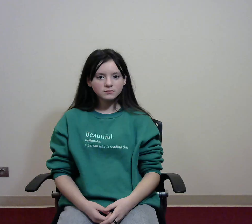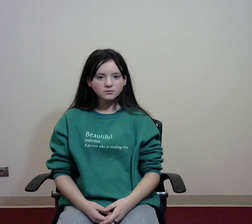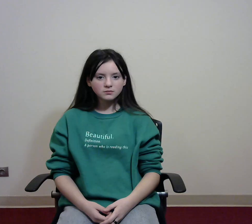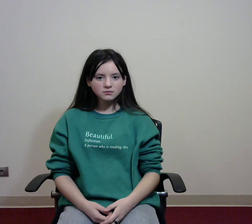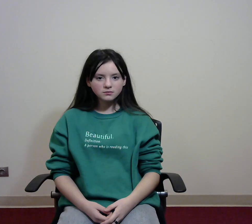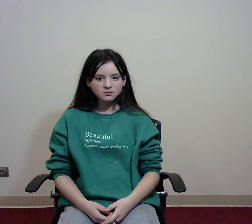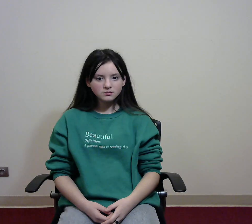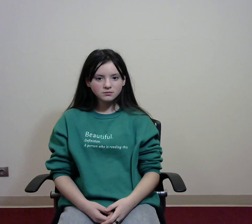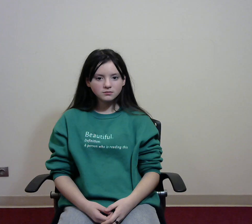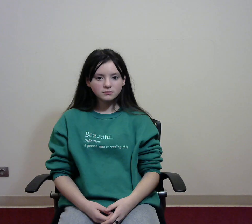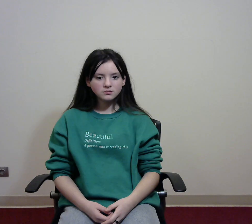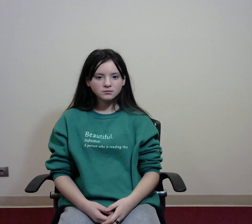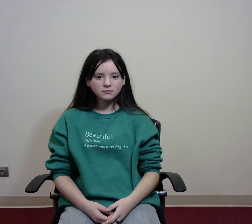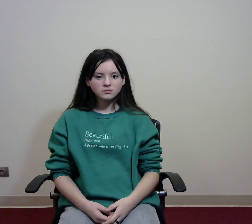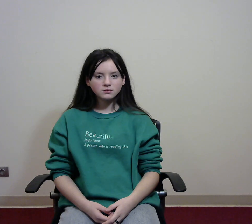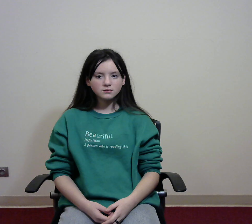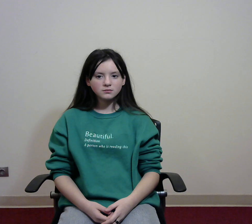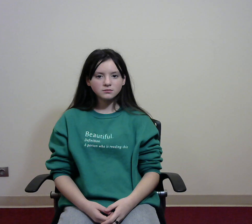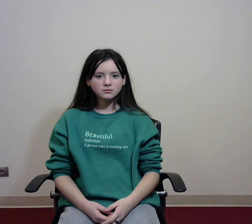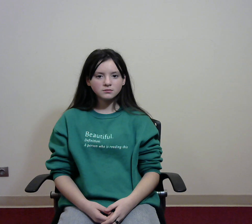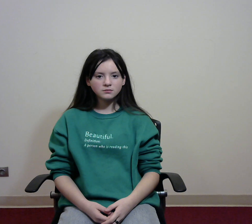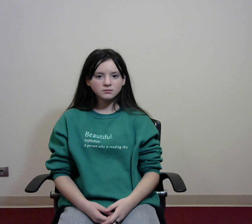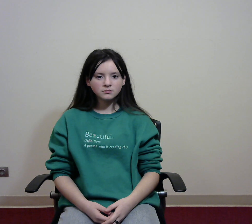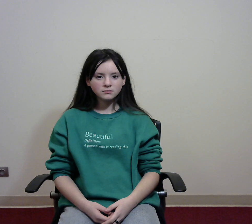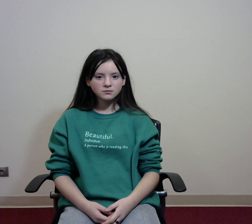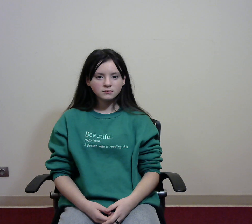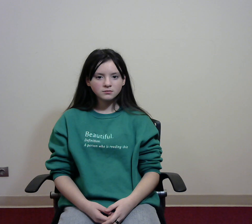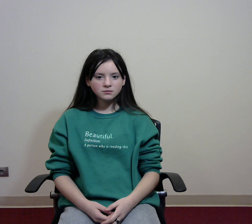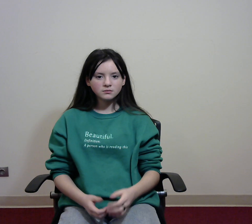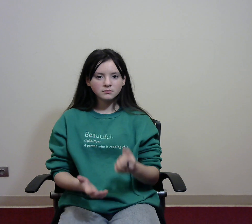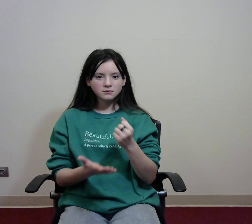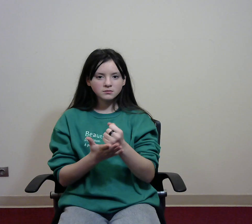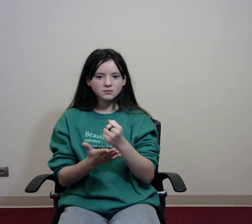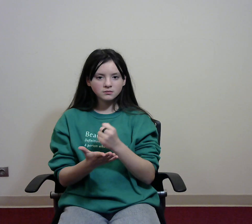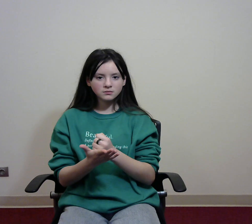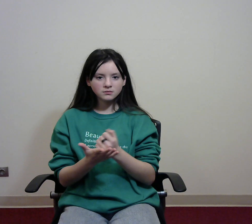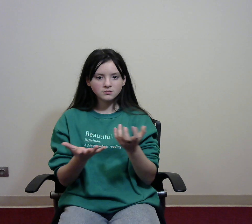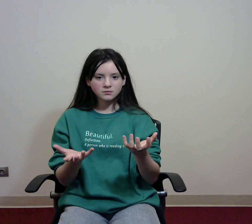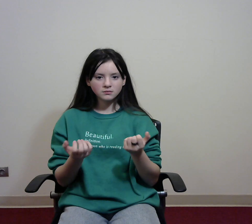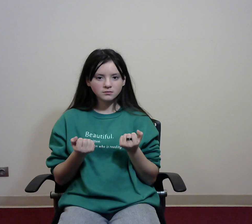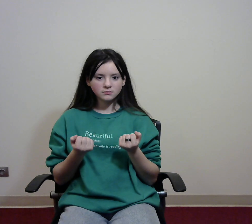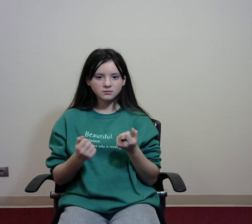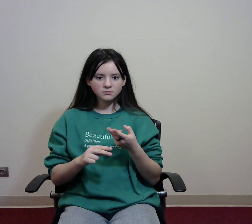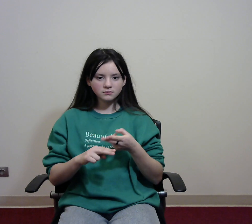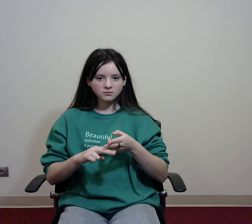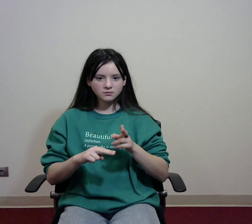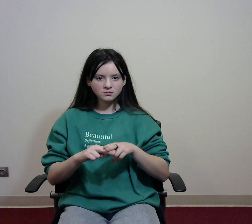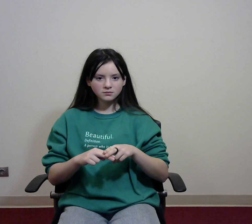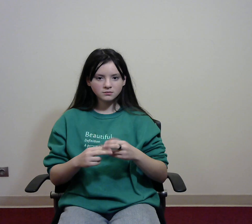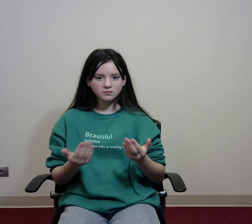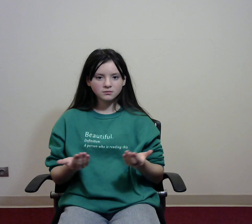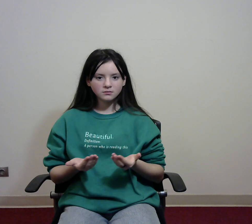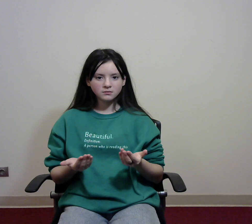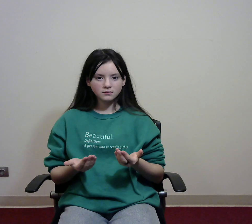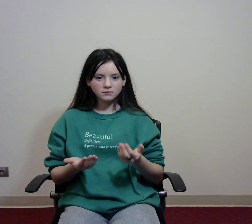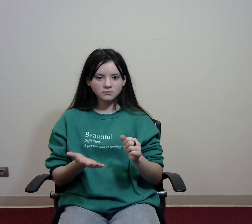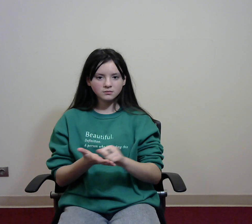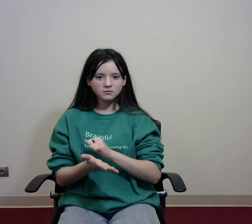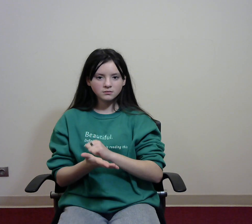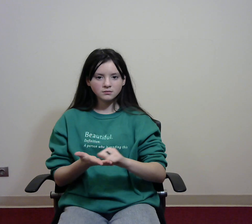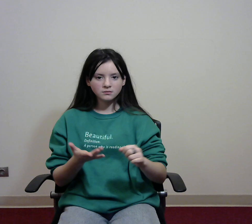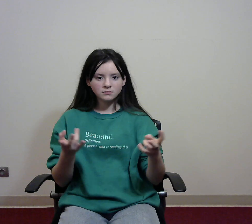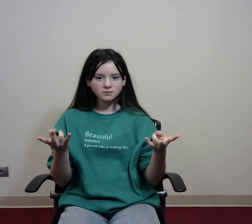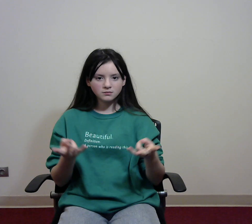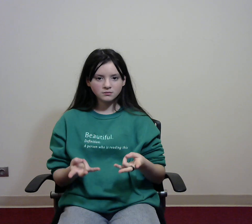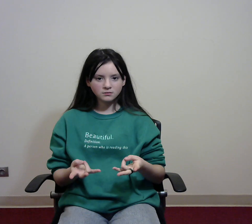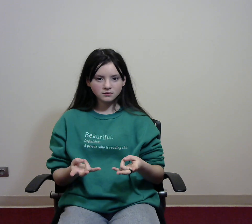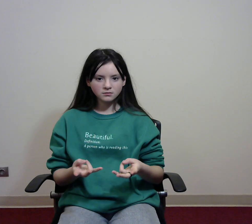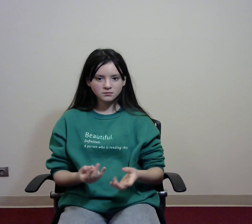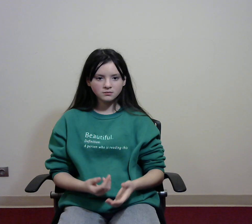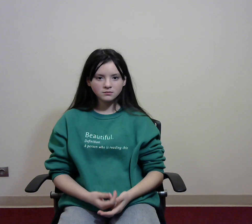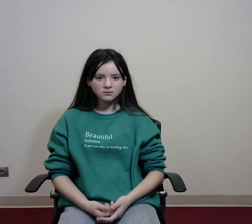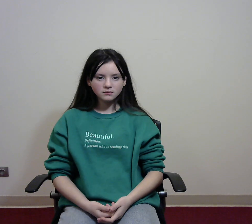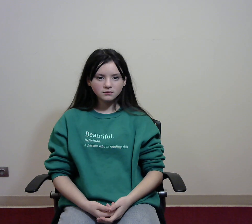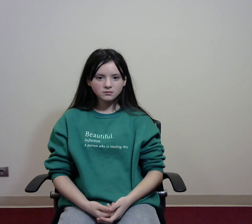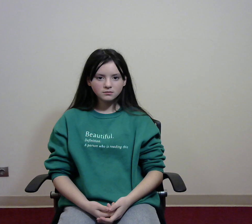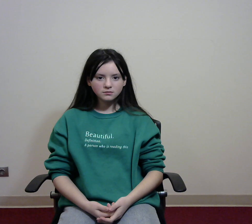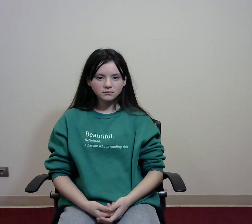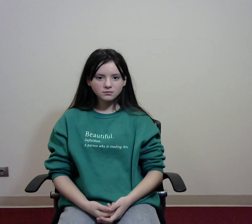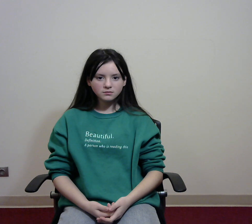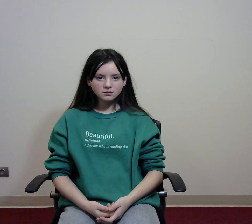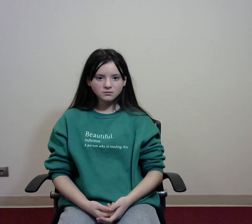Viza almaq üçün hansı sənədlər lazımdır?